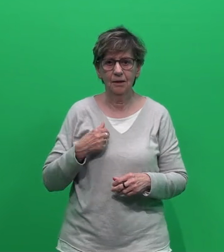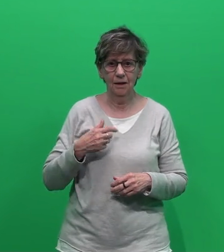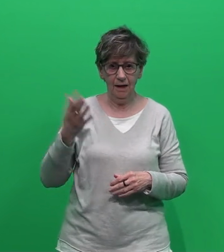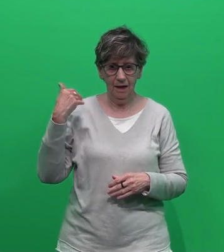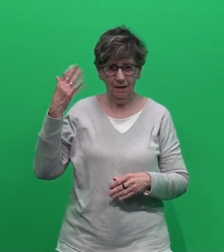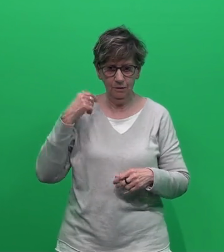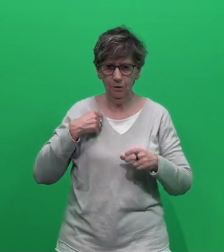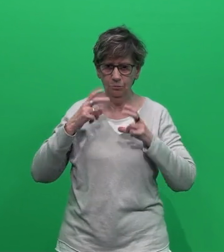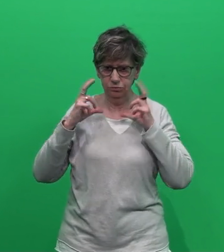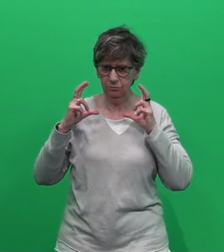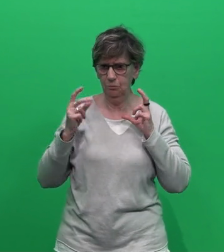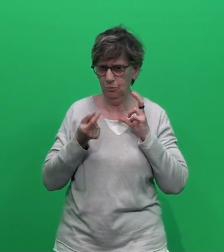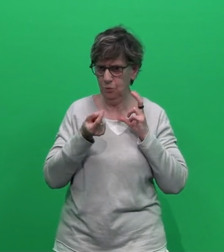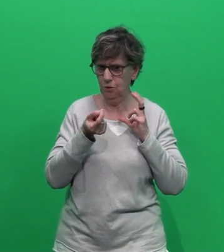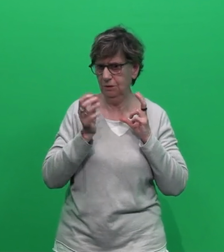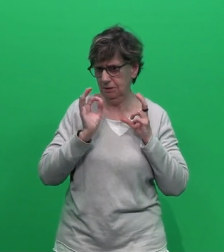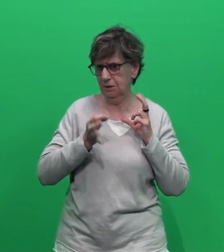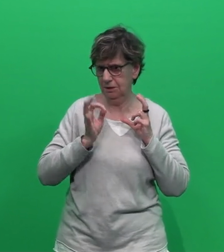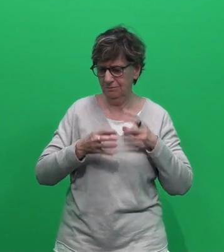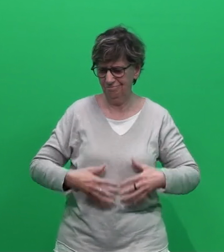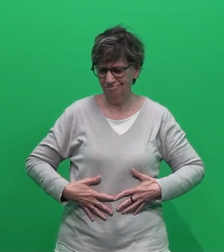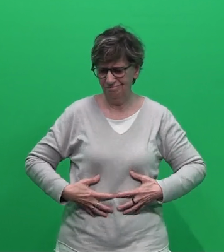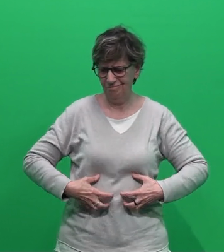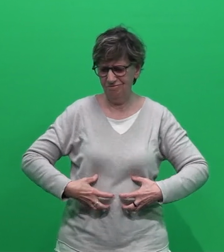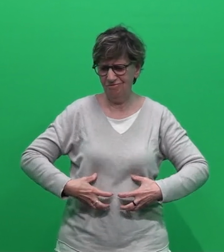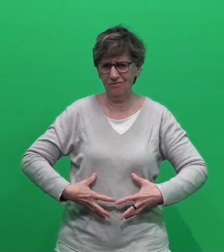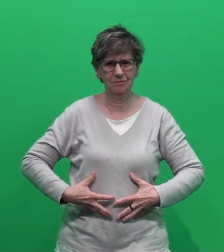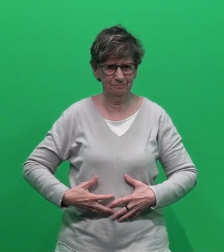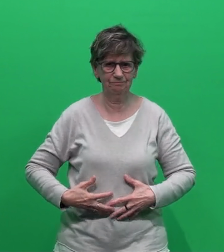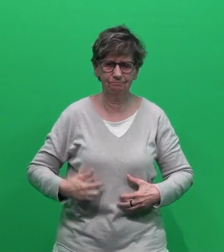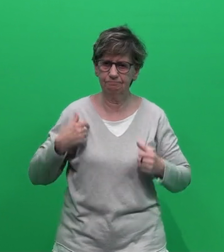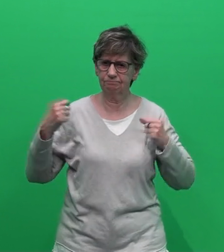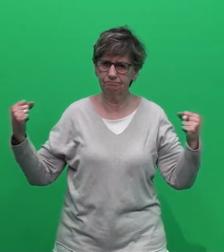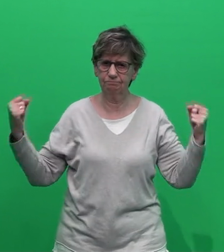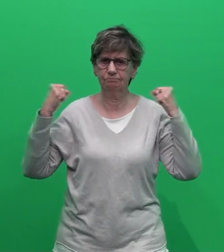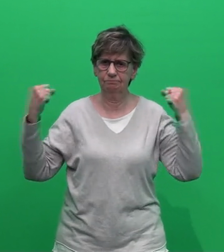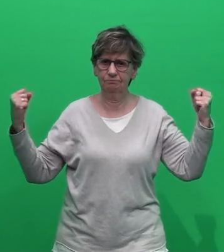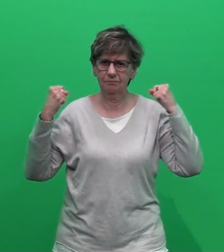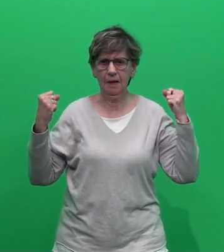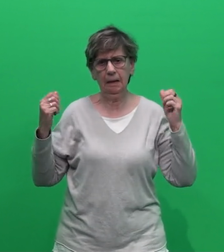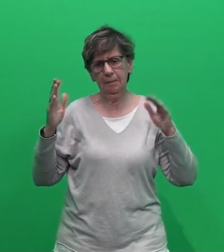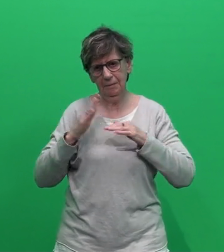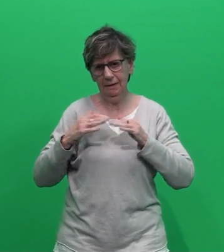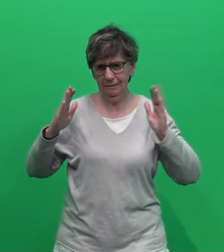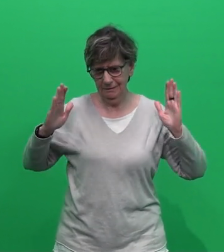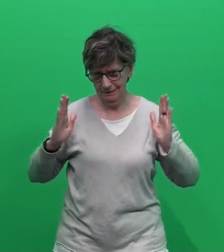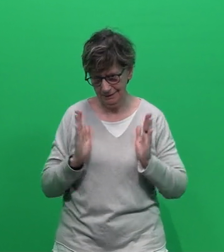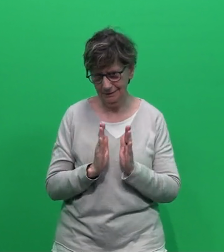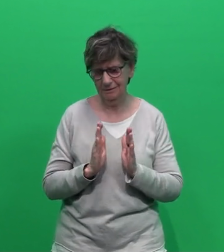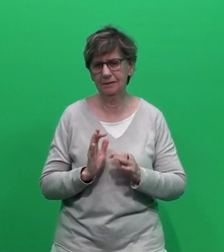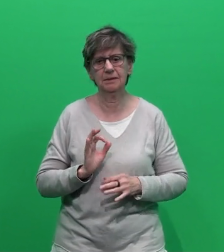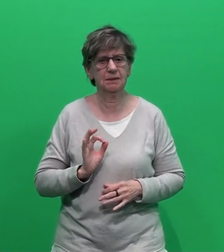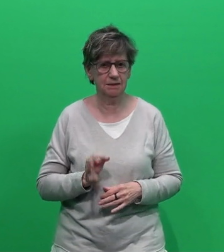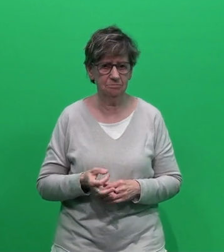Fa un temps estava més grassa, tenia més panxa. He fet exercici per aprimar-me, sí.